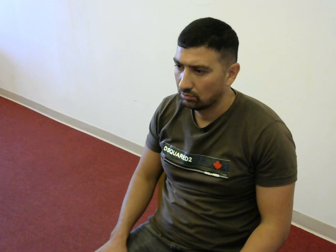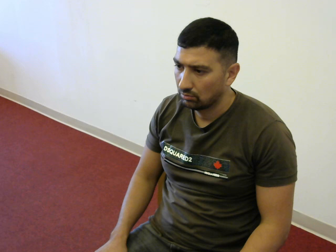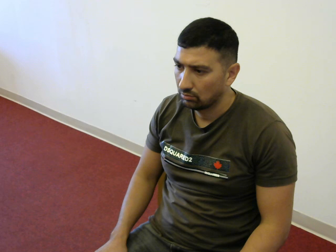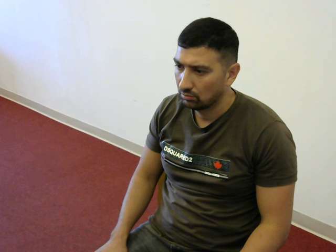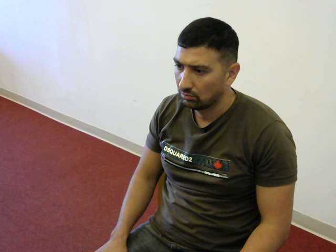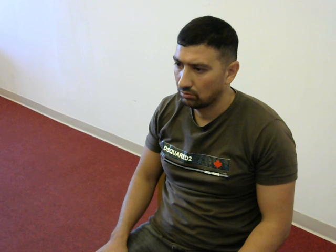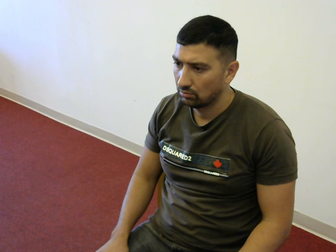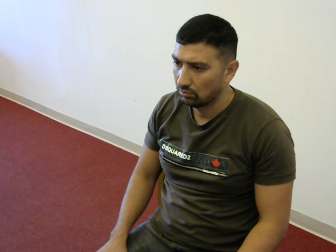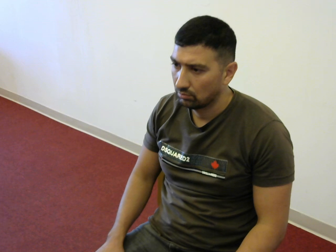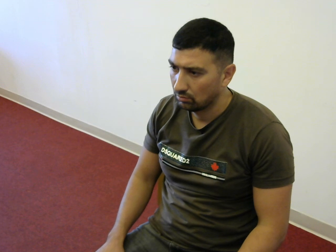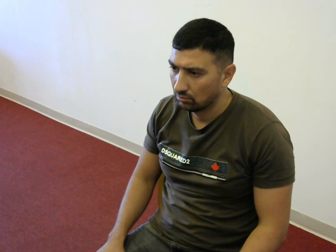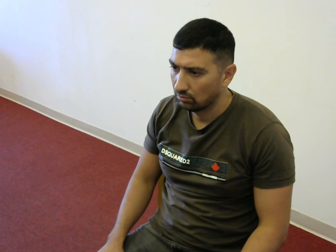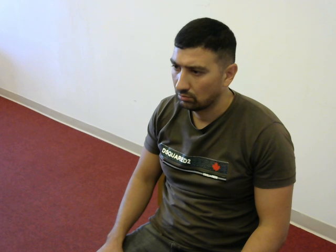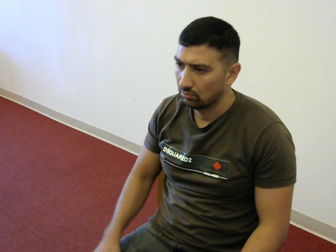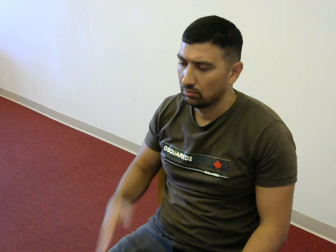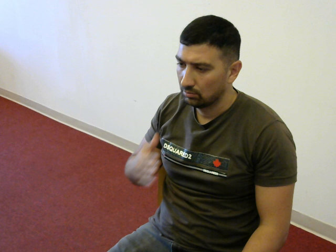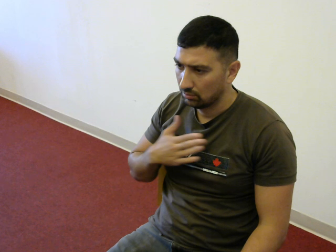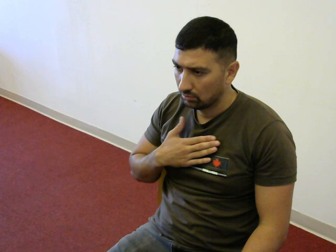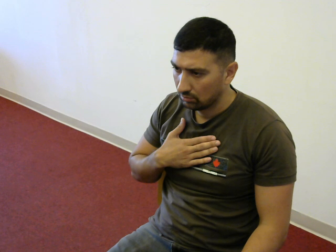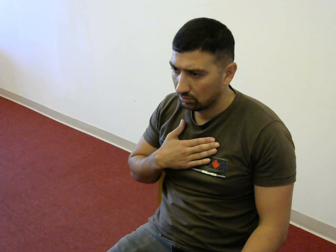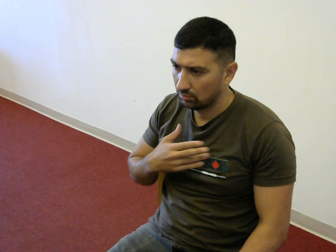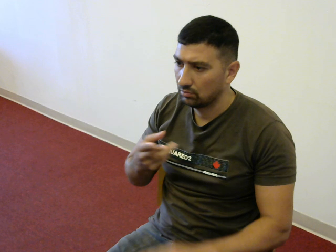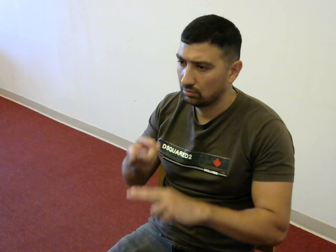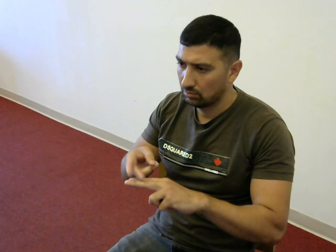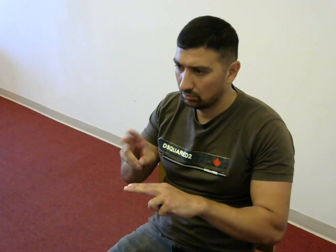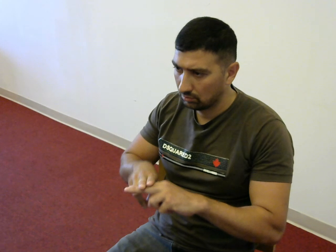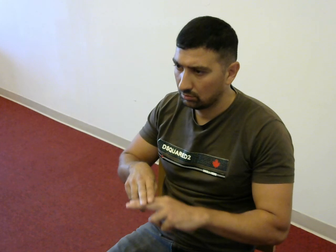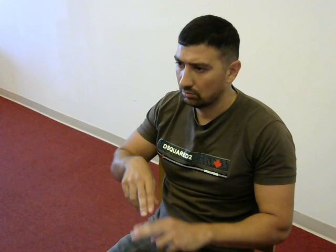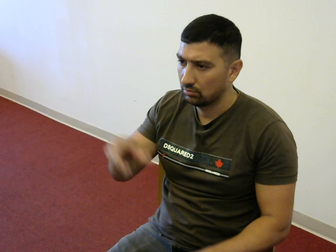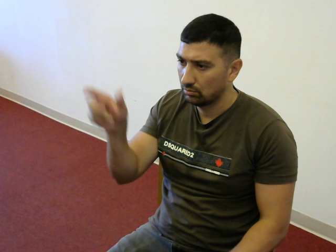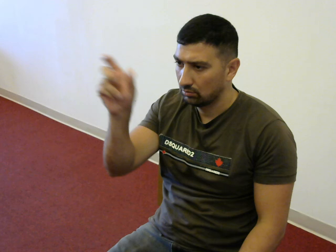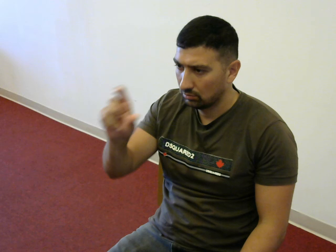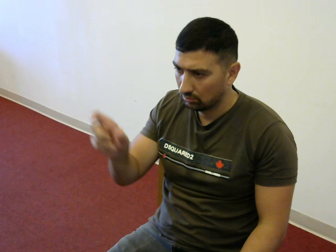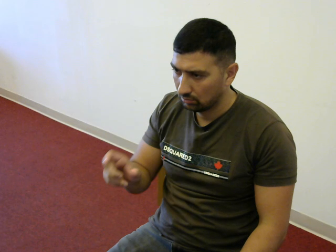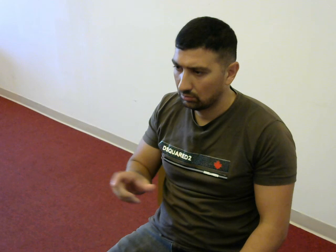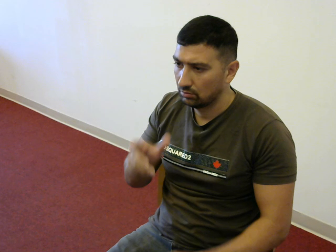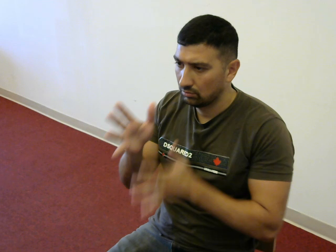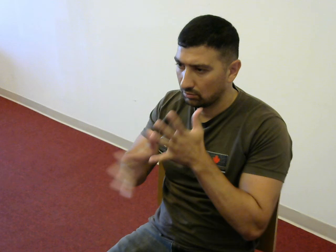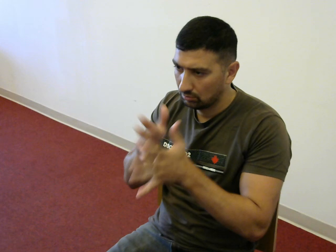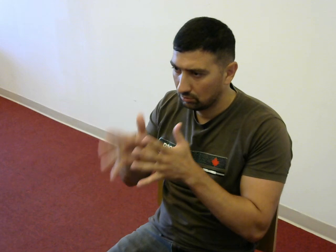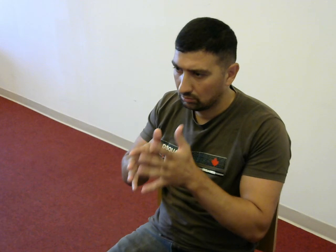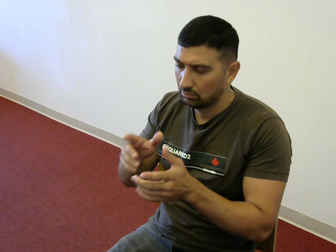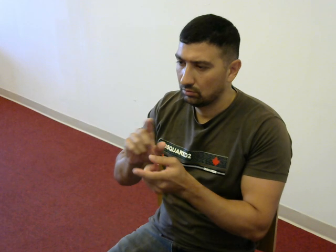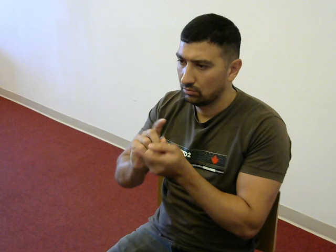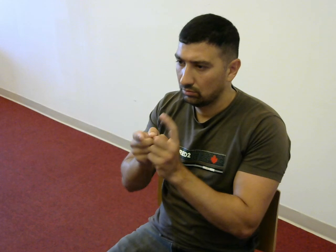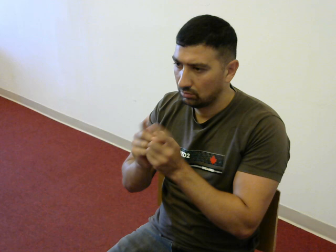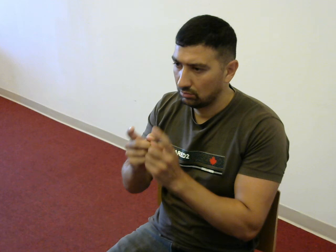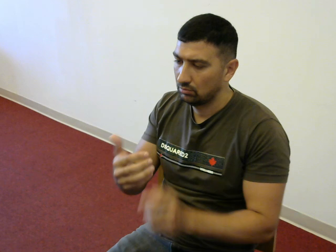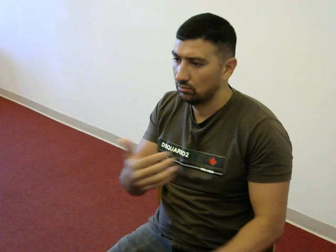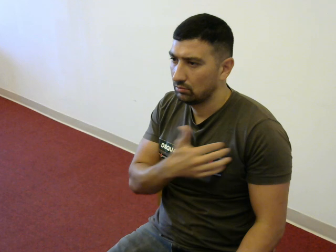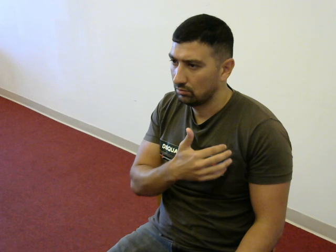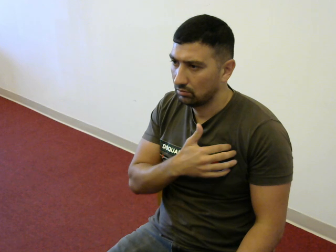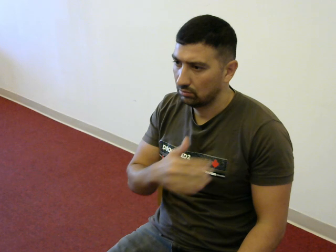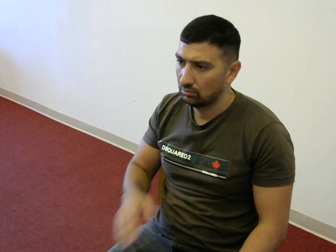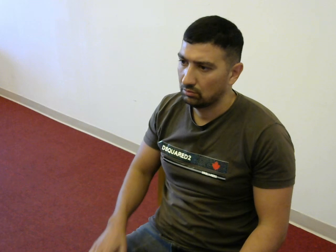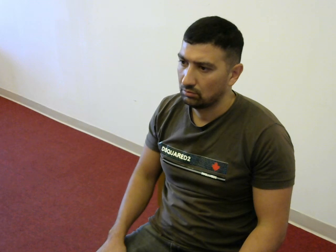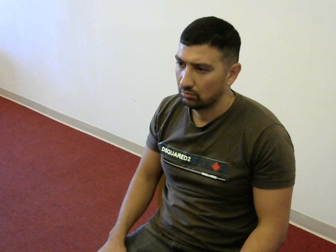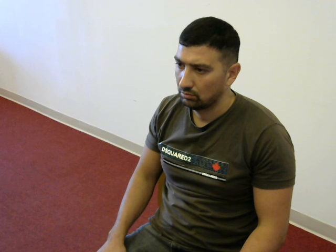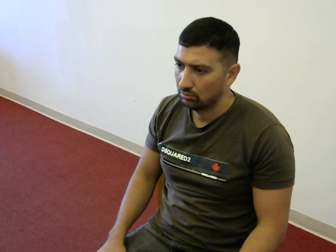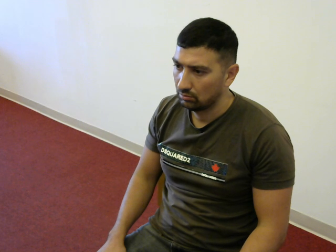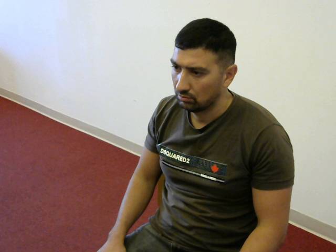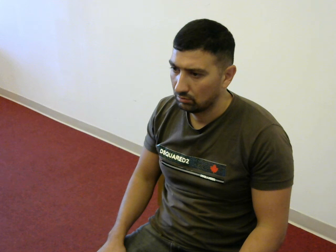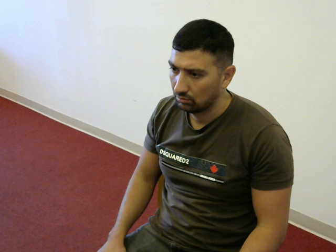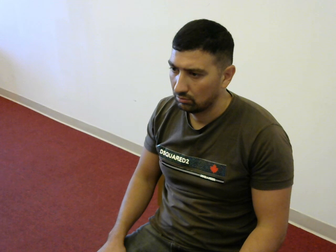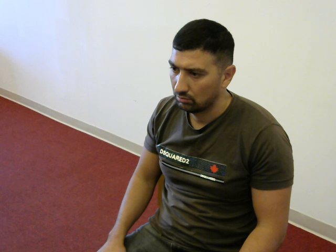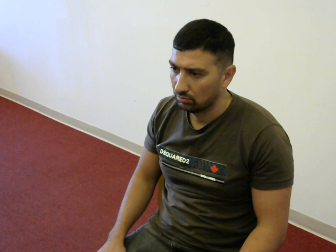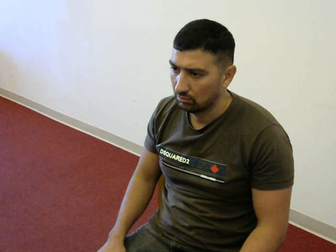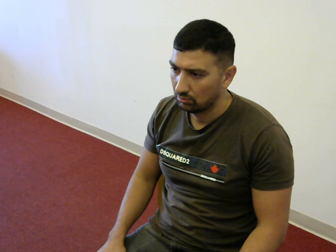Mən bu əsərin surdotərcüməsini istəyirəm